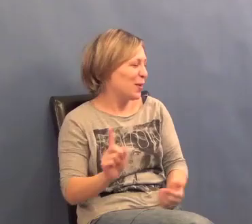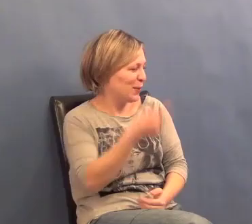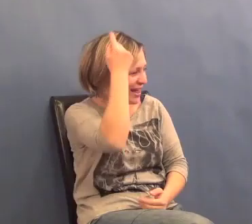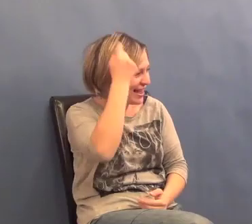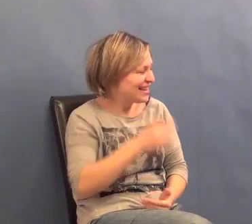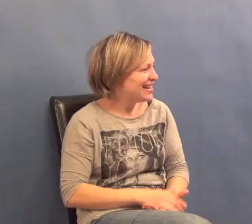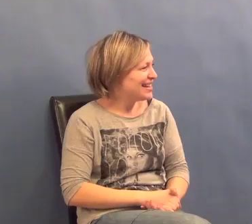Wyjść.